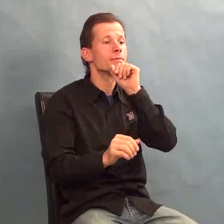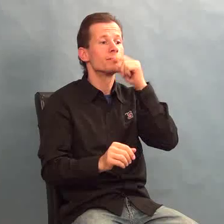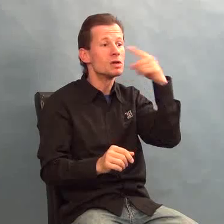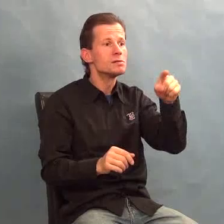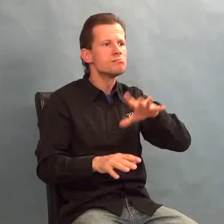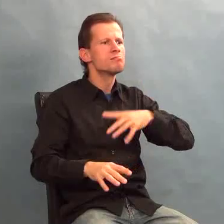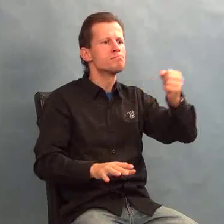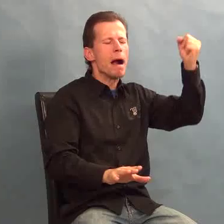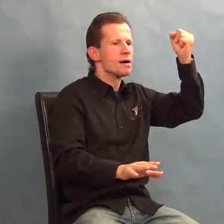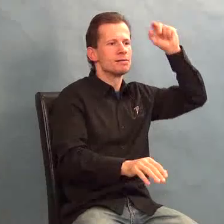Babcia zdenerwowała się i uderzyła kota.